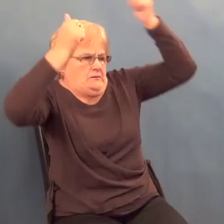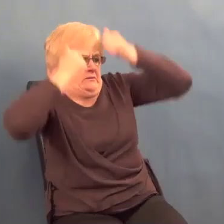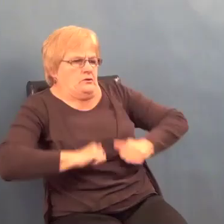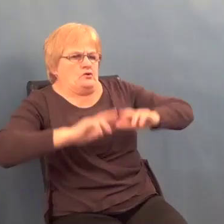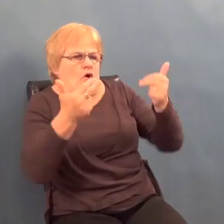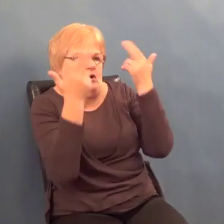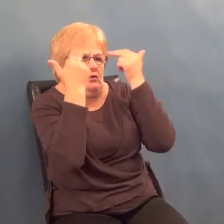Jak się ubrał, jak?